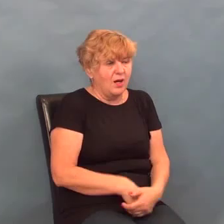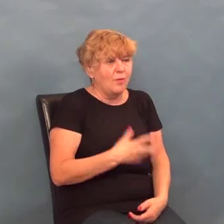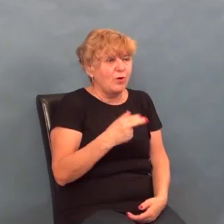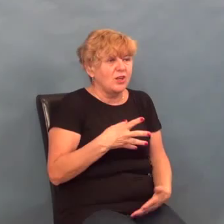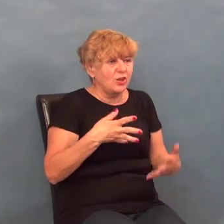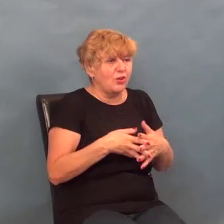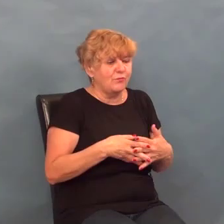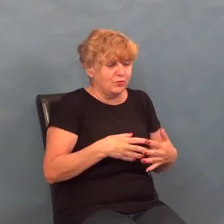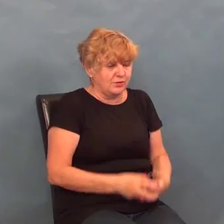Jest promieniowanie.